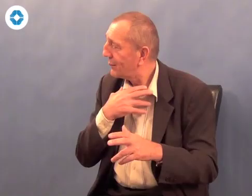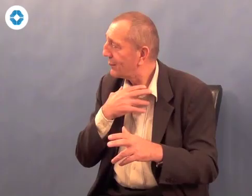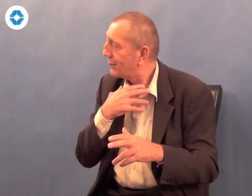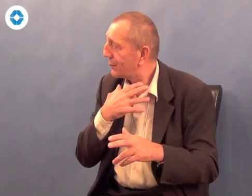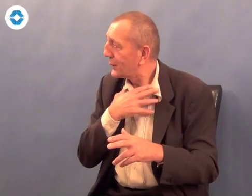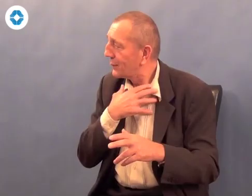Pies.